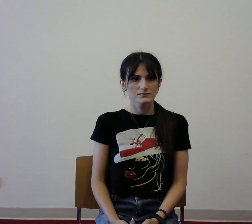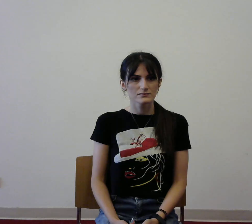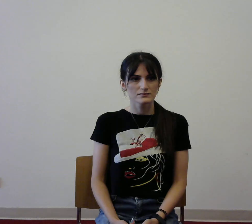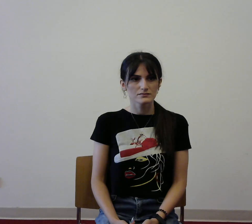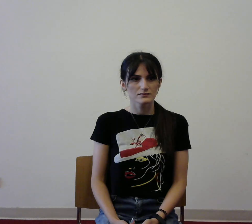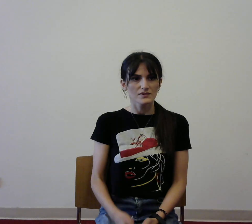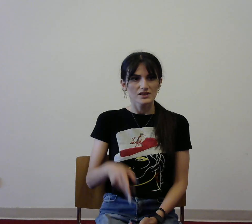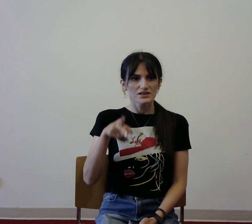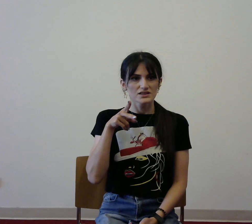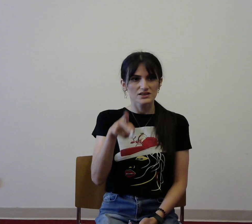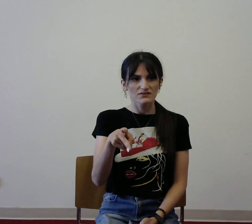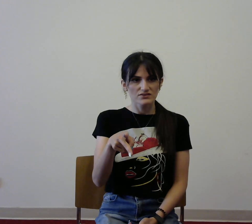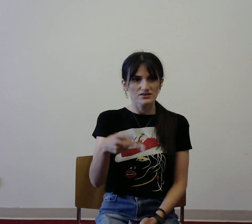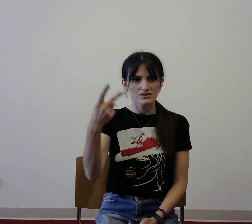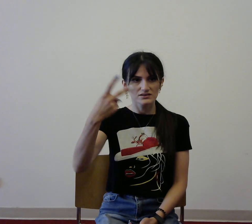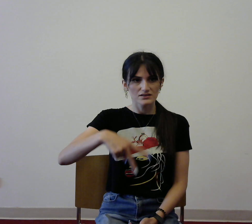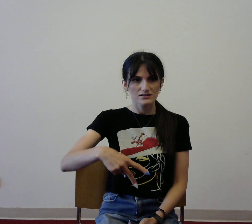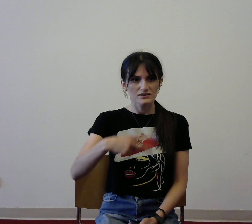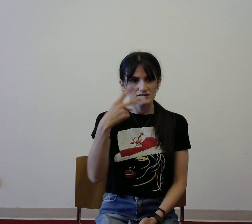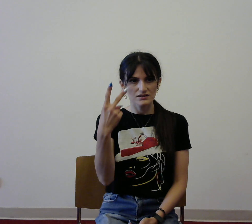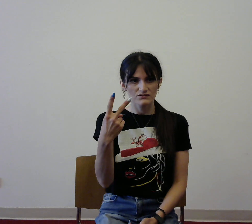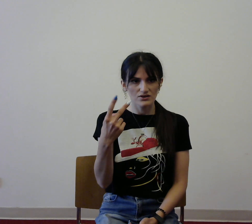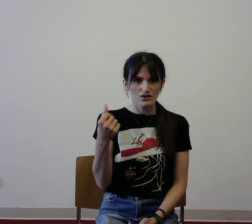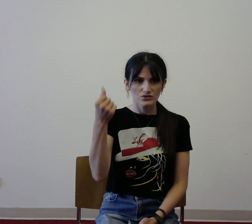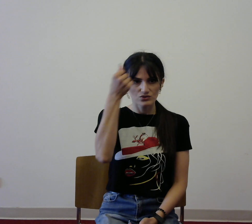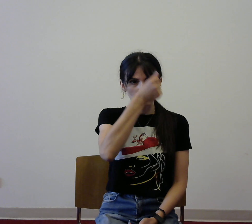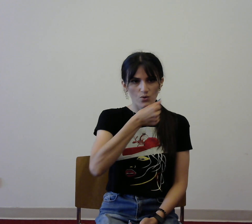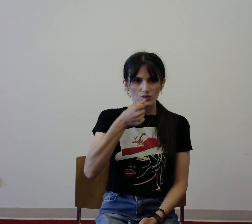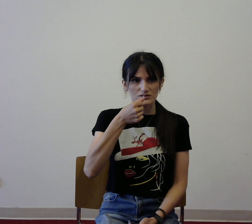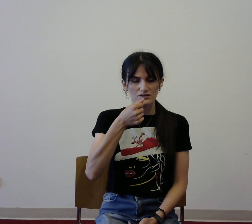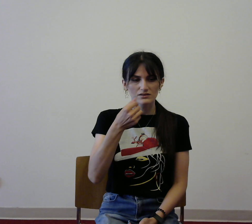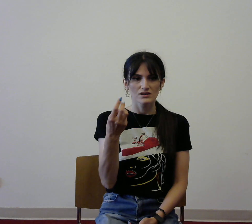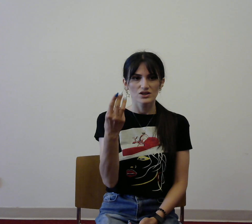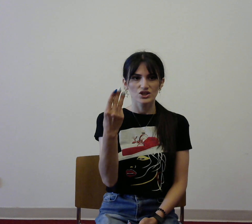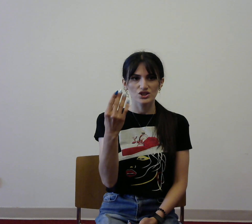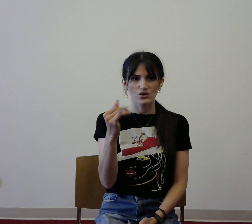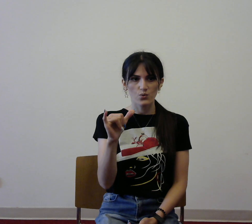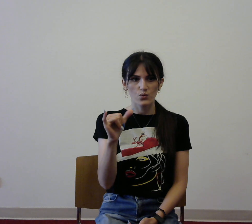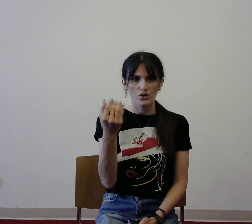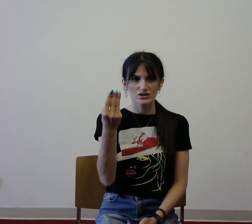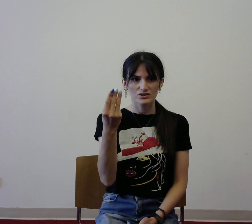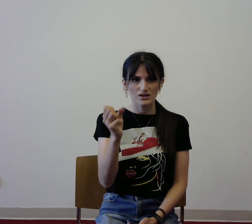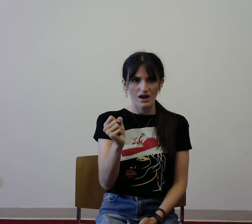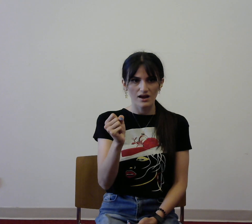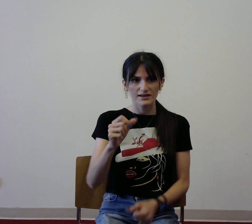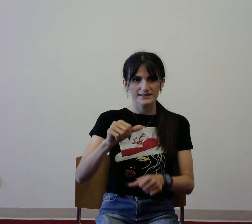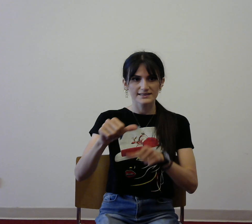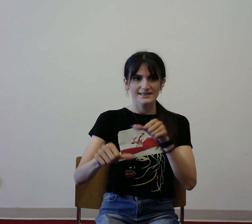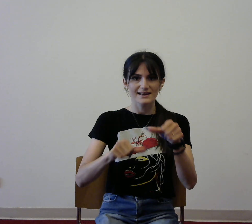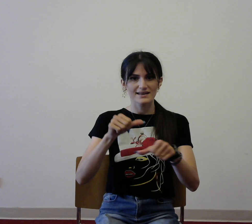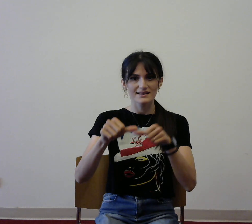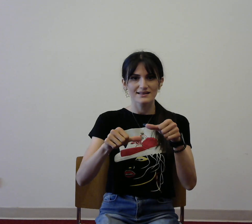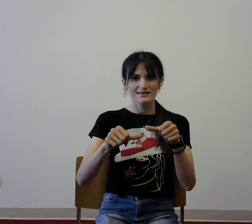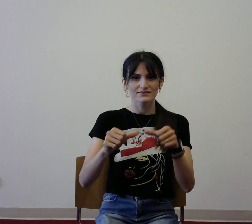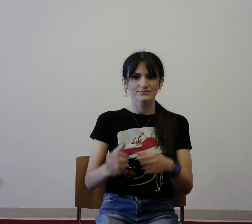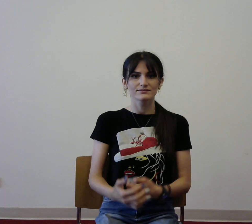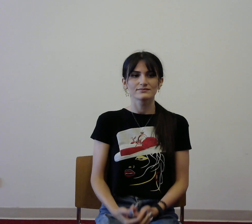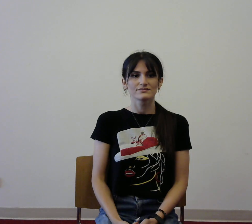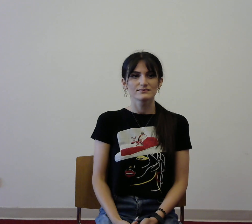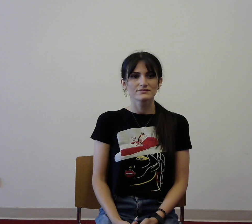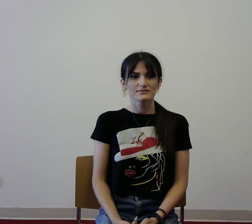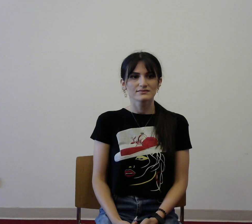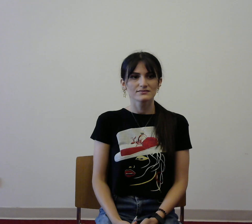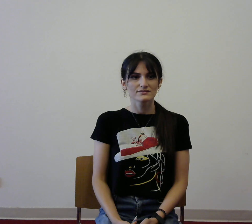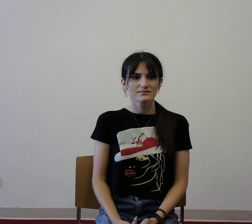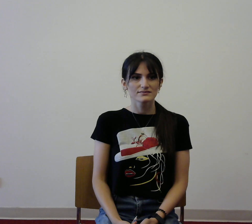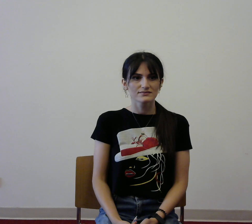2022-ci il Şuşa ilidir